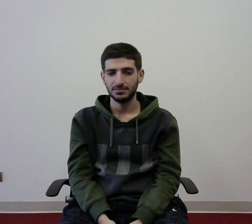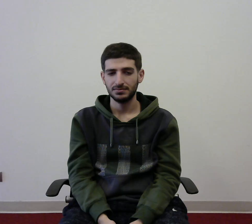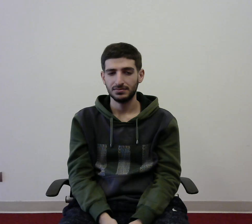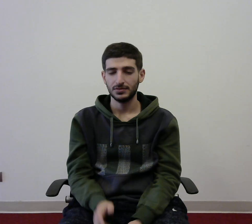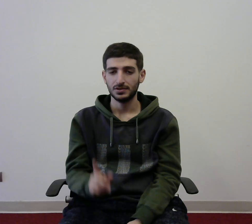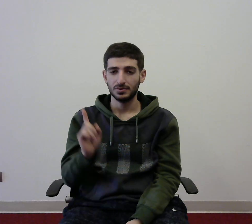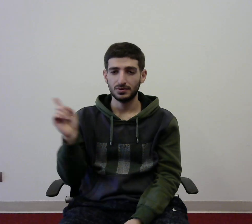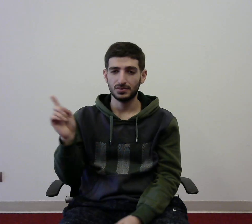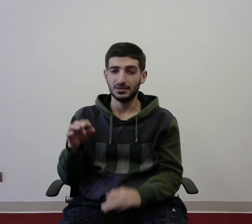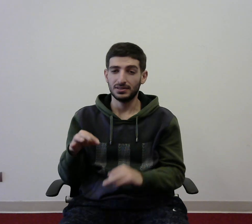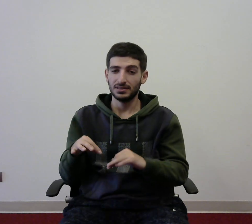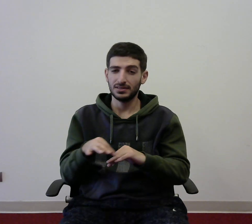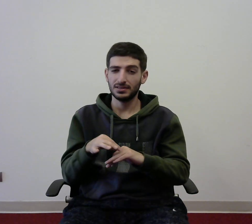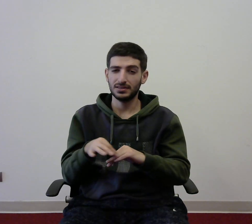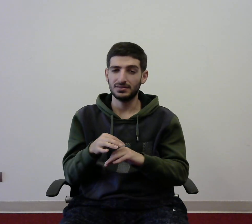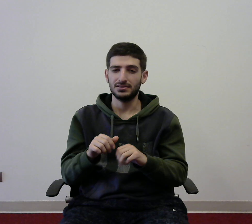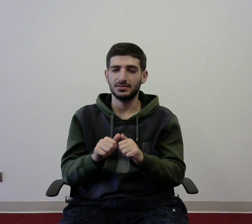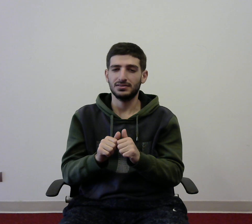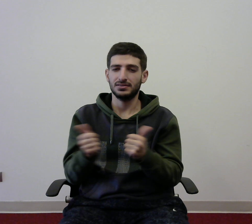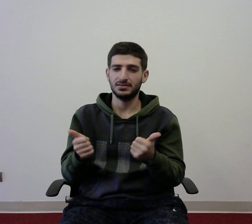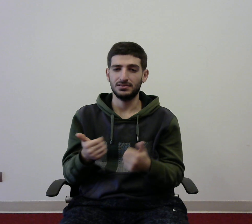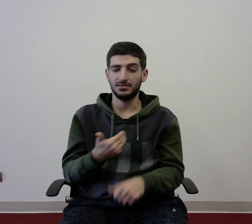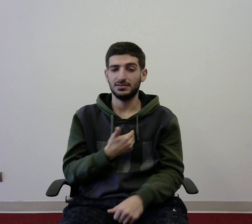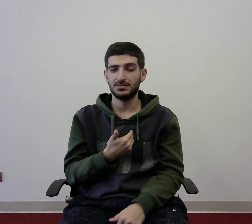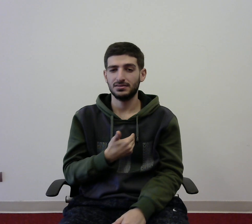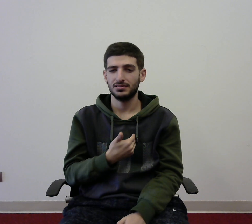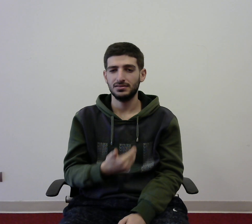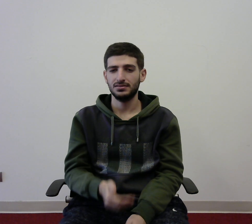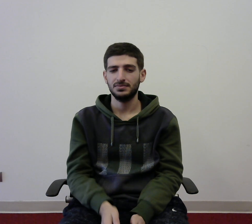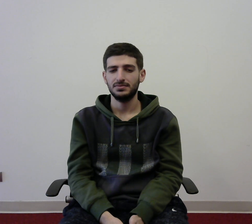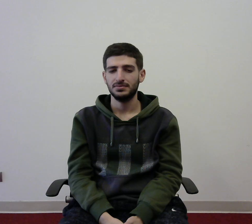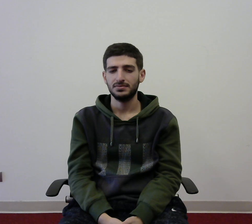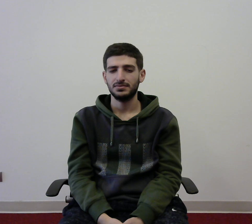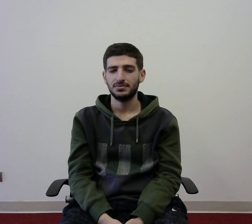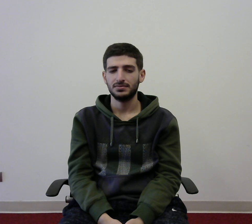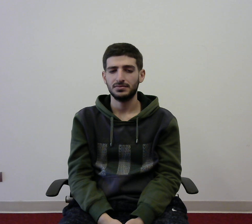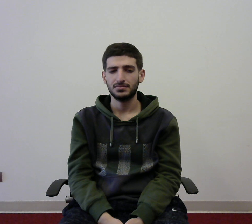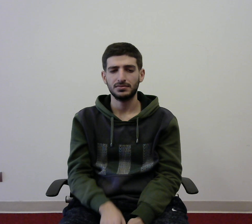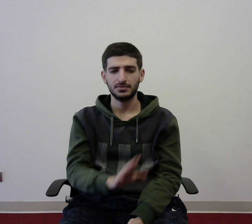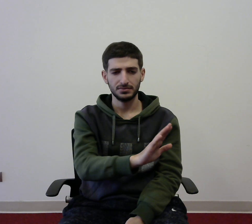O həyat yoldaşından ayrılmaq istəyir